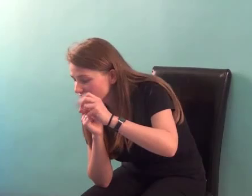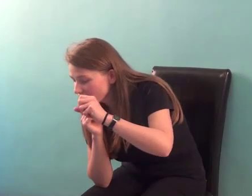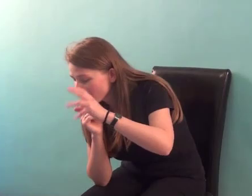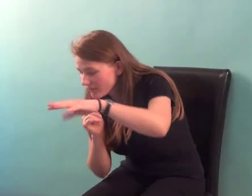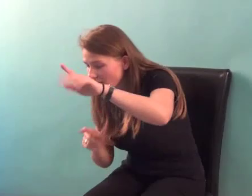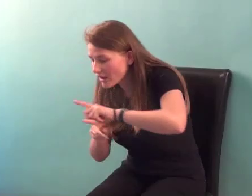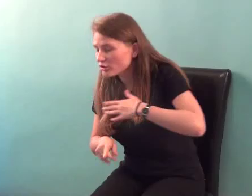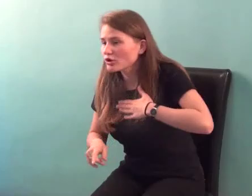Też sobota.